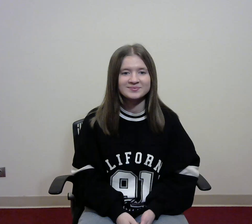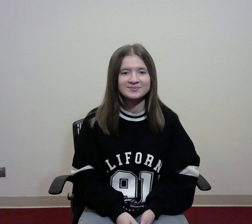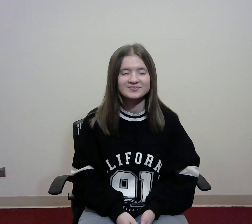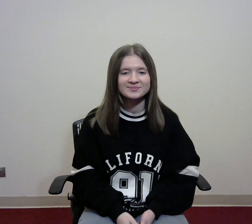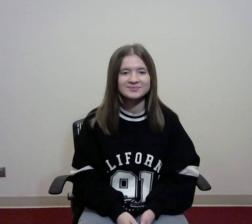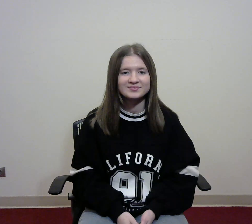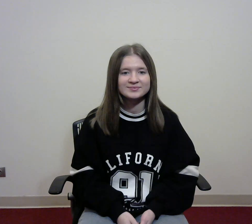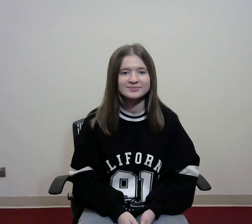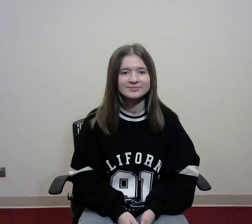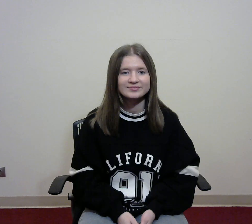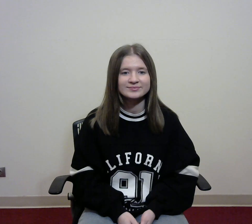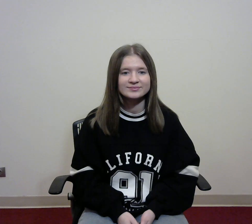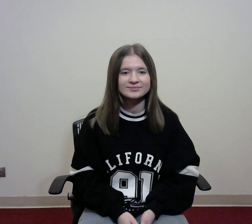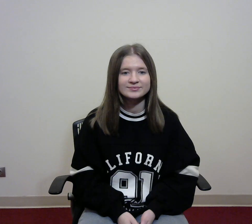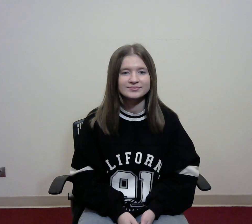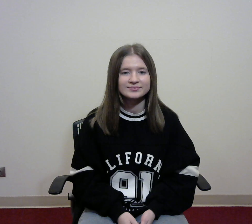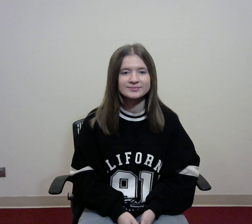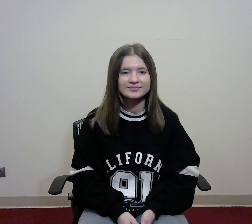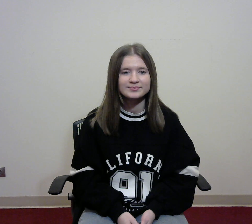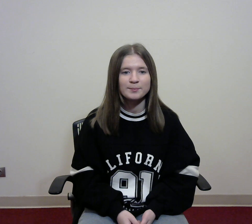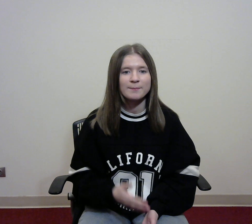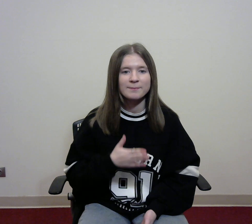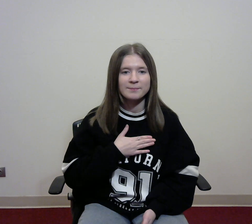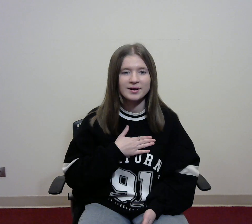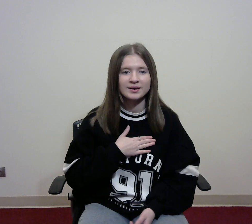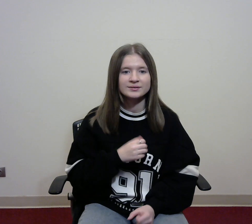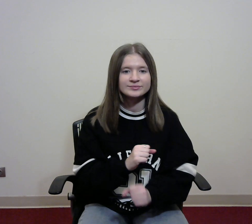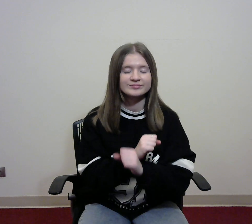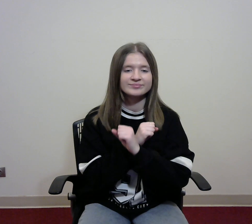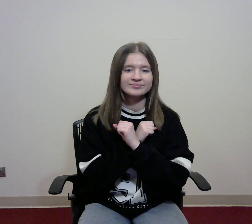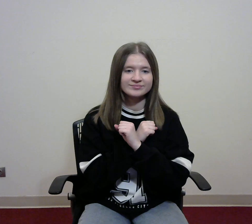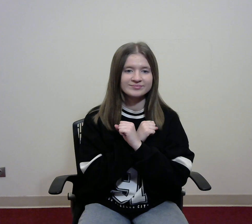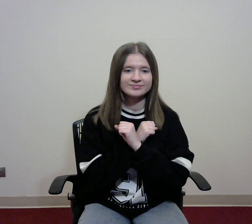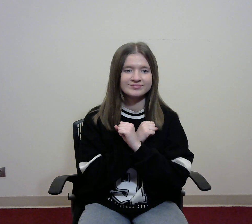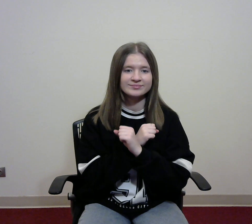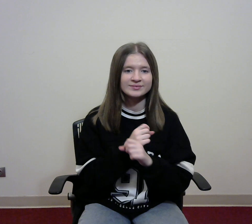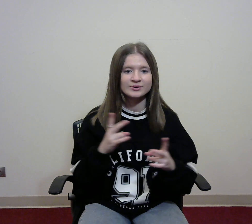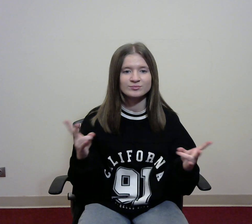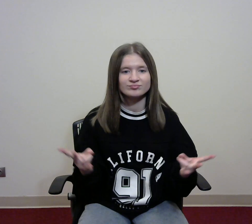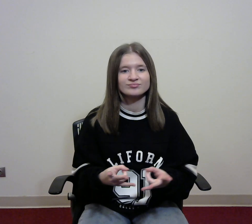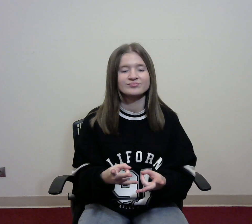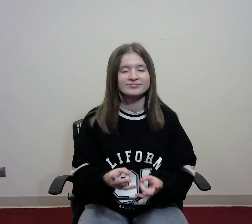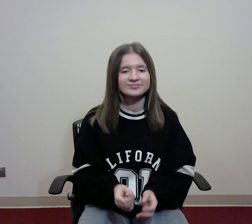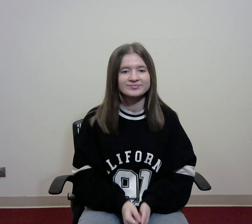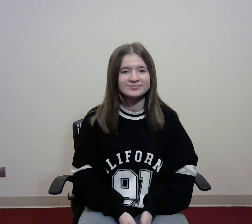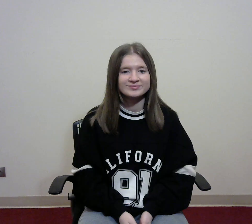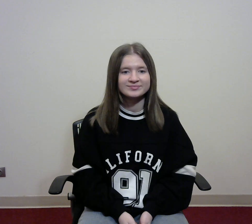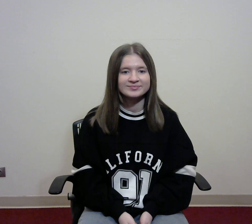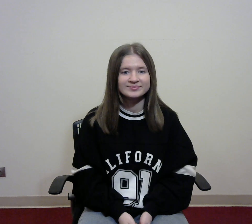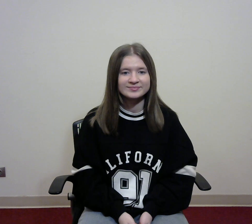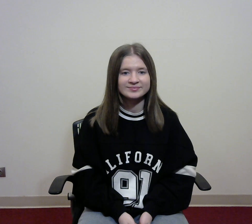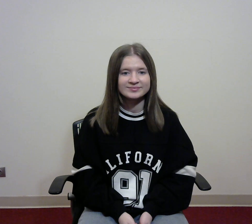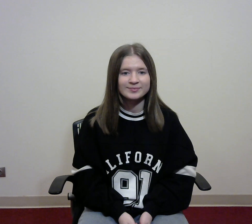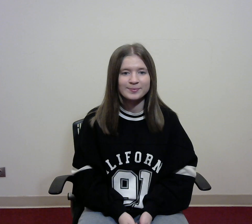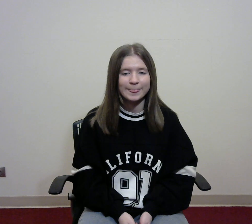Mənə istirahət etmək lazımdır